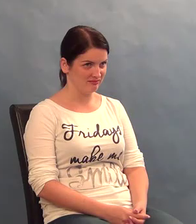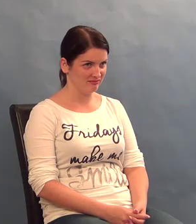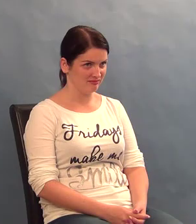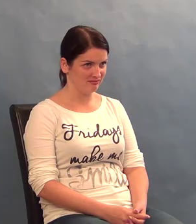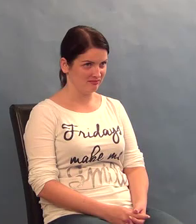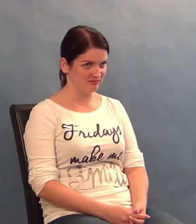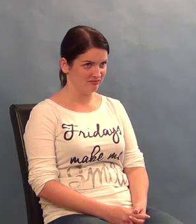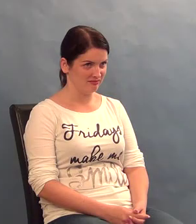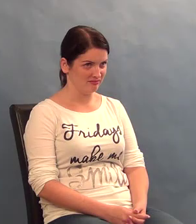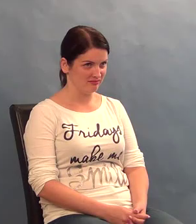Czy trzeba będzie powtórzyć to wszystko?